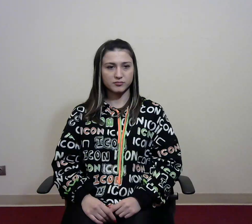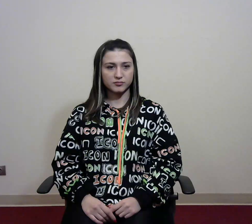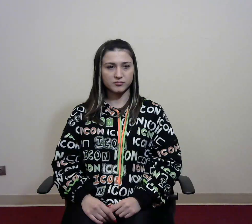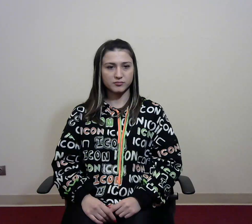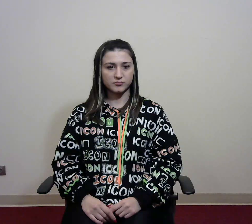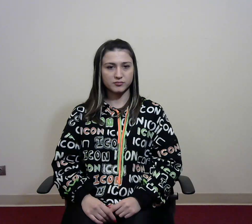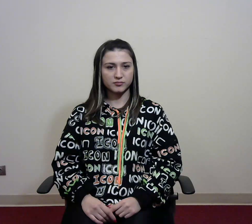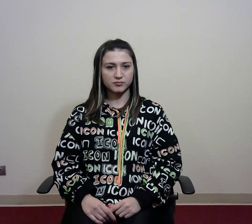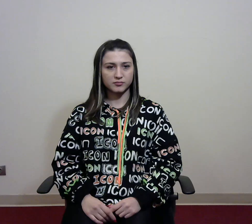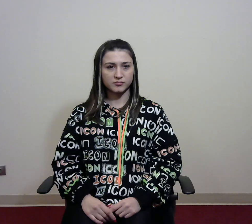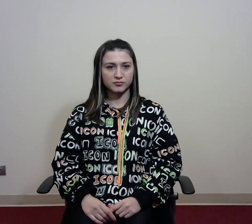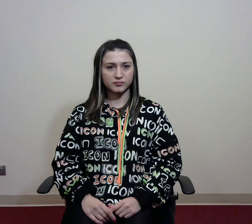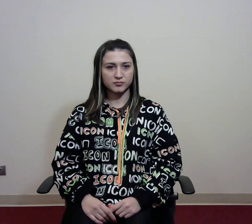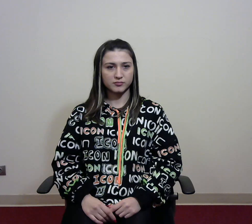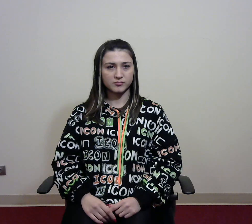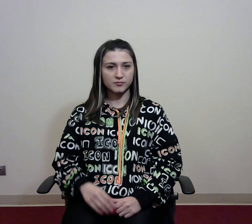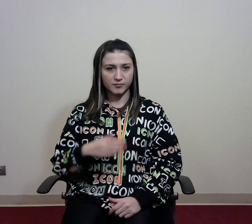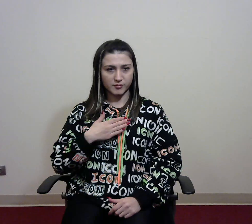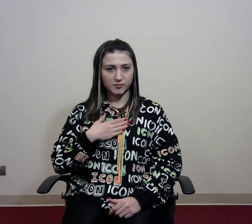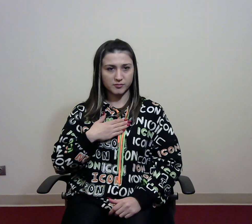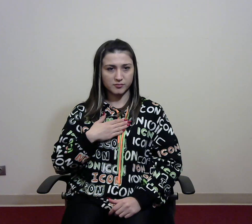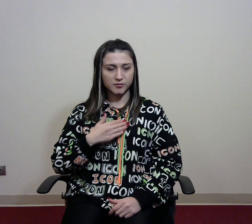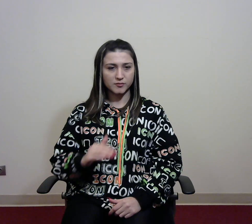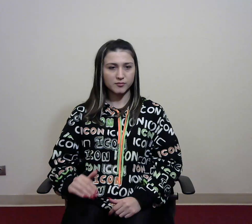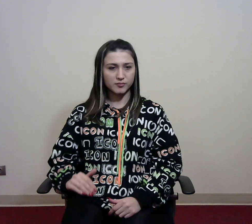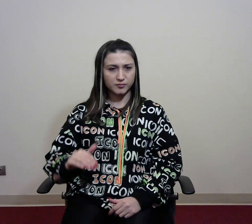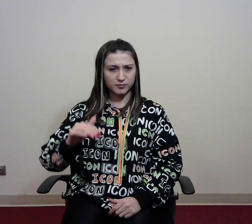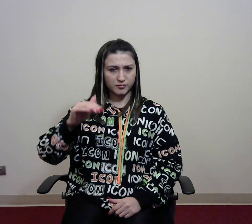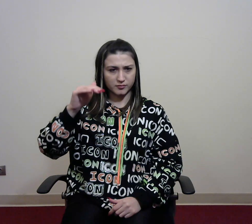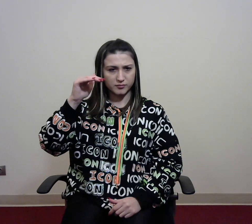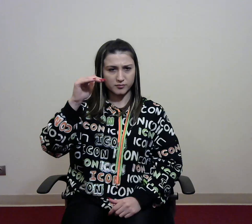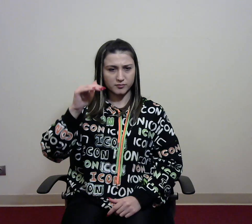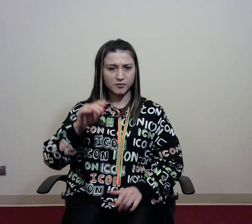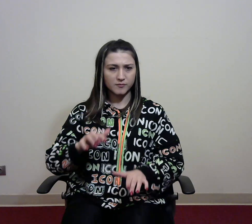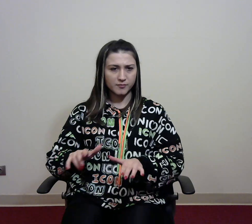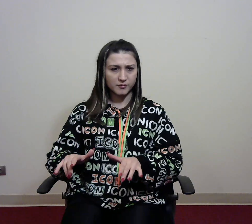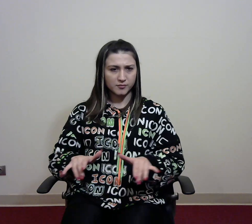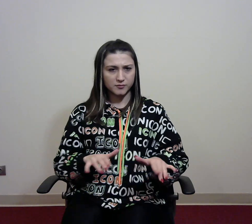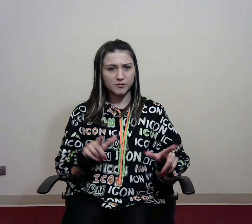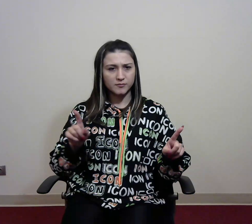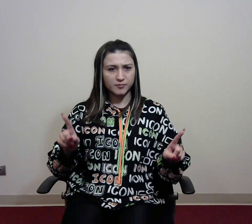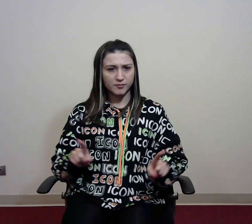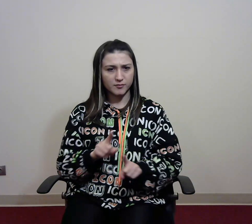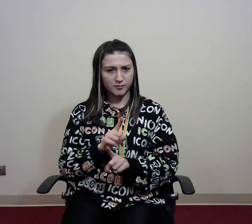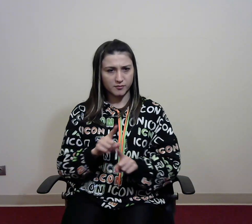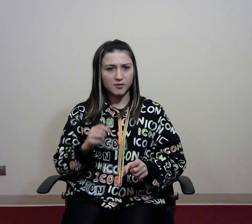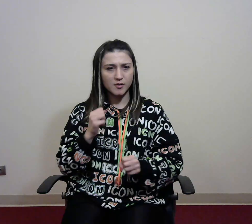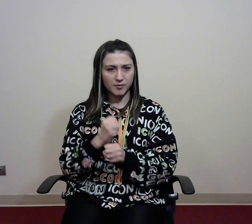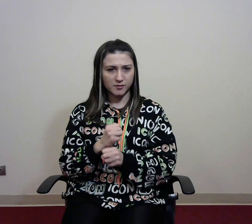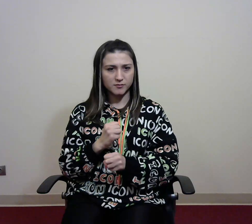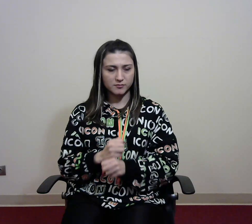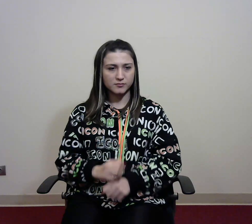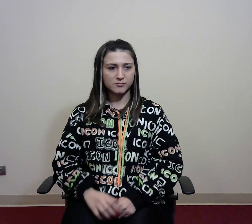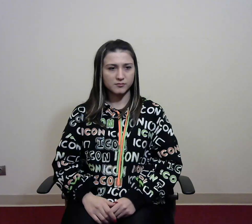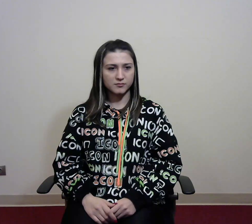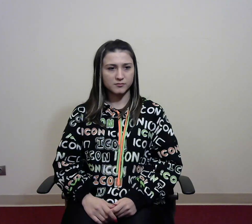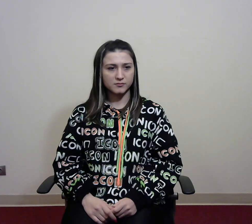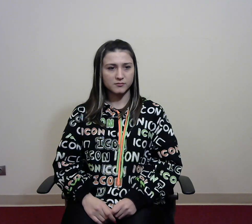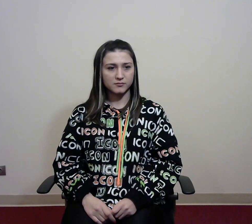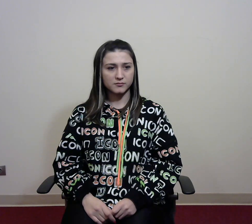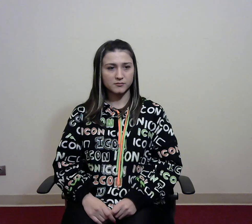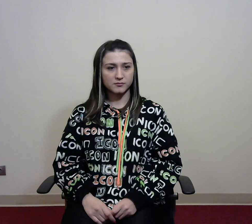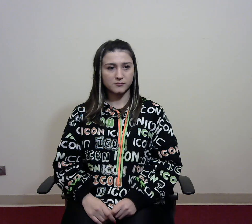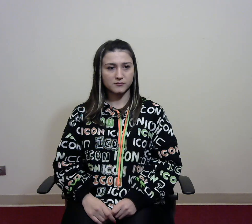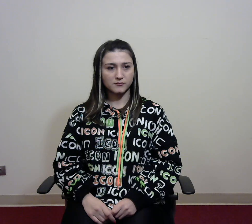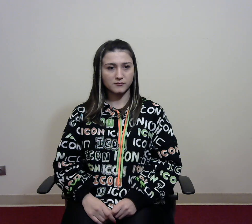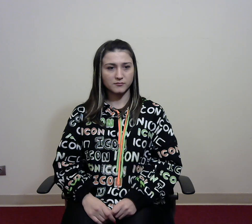Mən uşaq vaxtından pianoda ifa edirəm